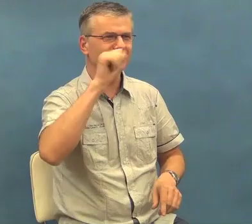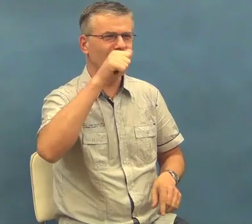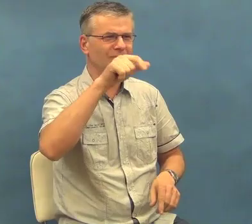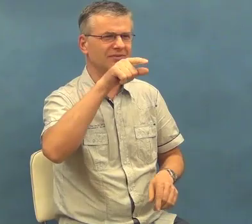Nie wiem jak się nazywa.